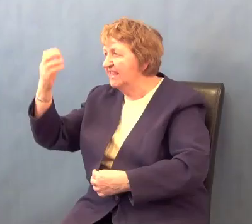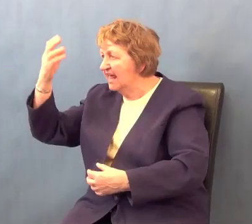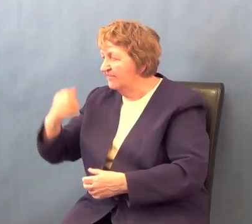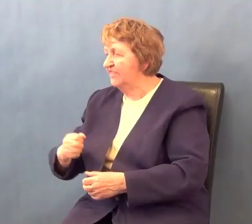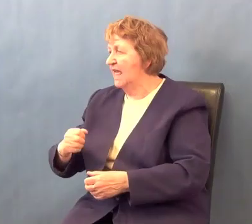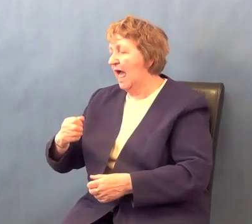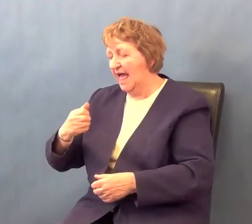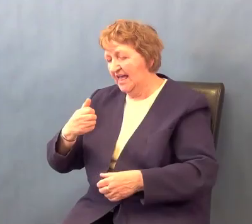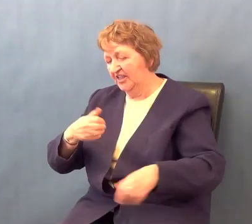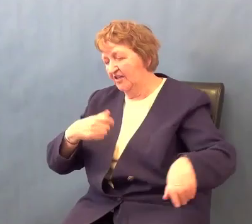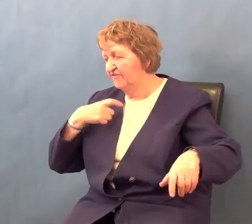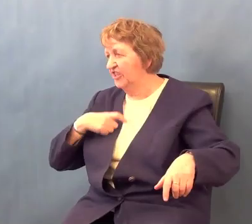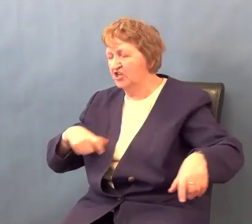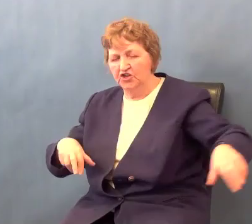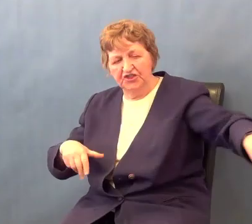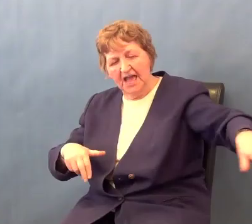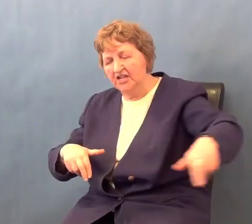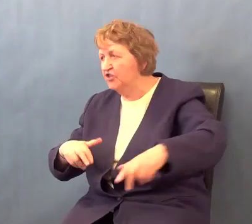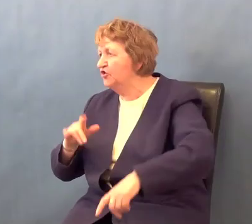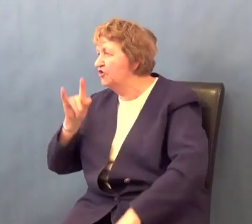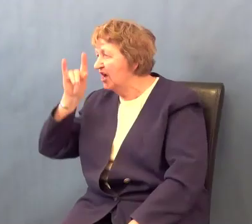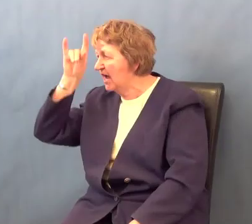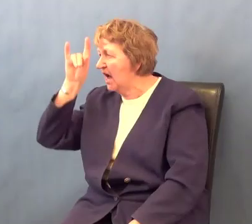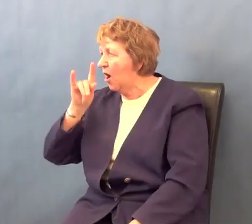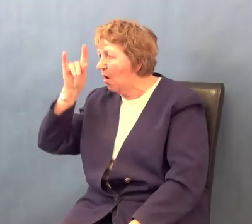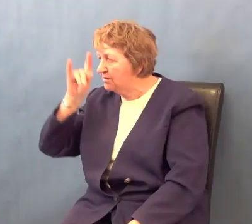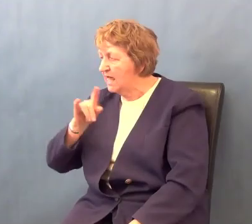Na dole po wsi szła koza.